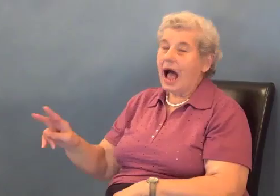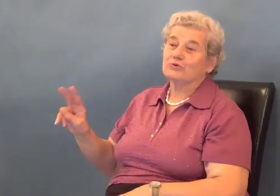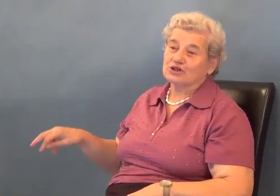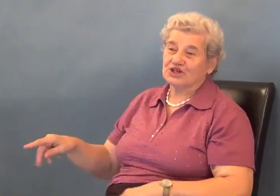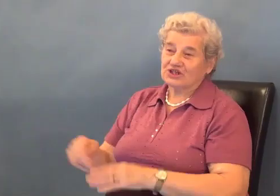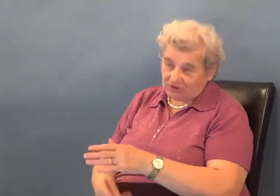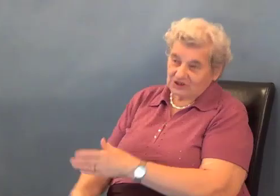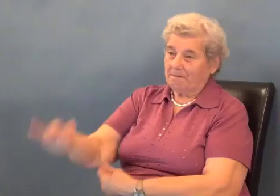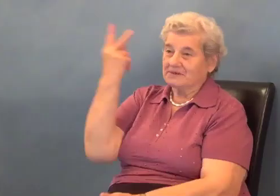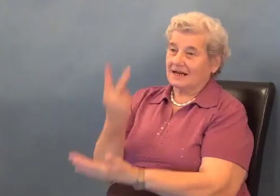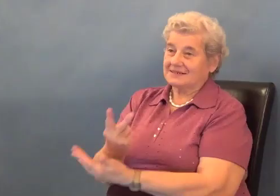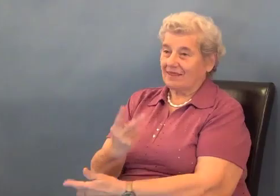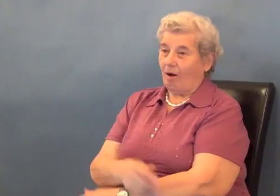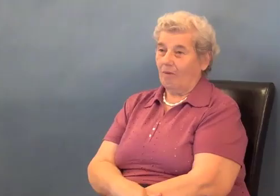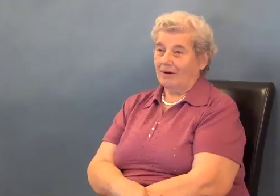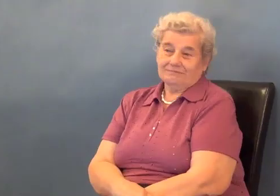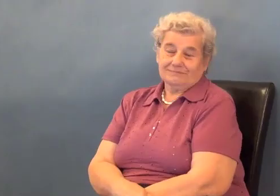Ktoś idzie i się poślizgnie.